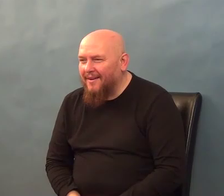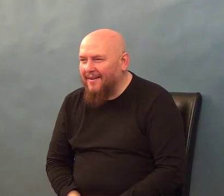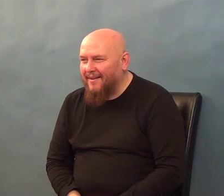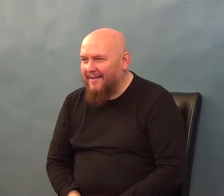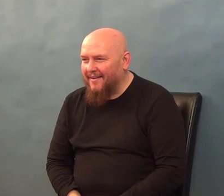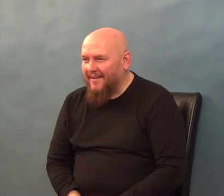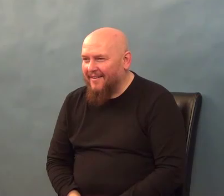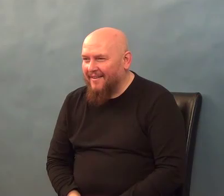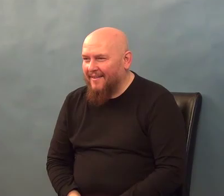W górach.